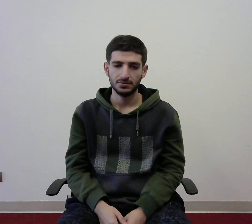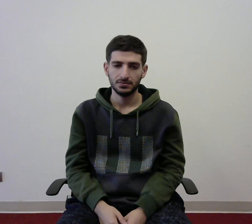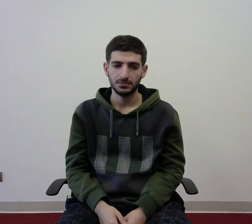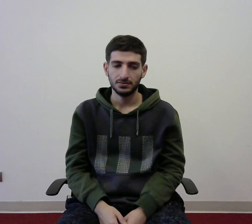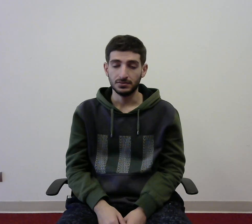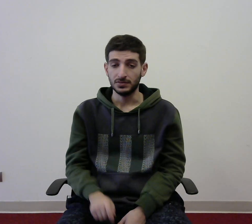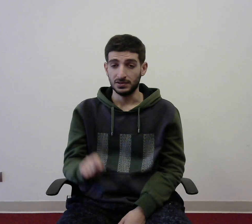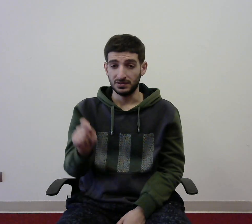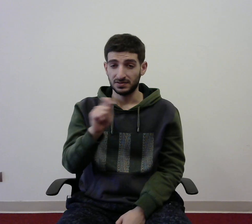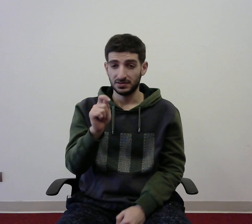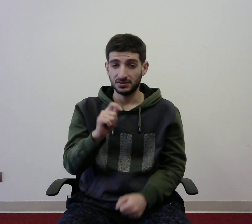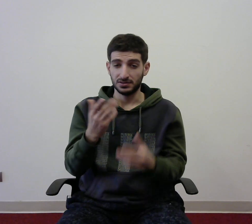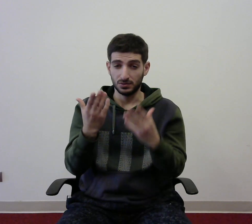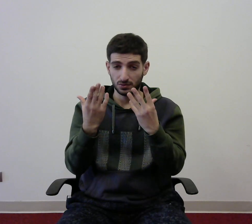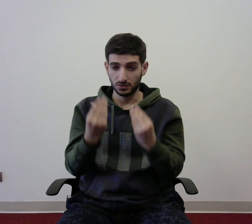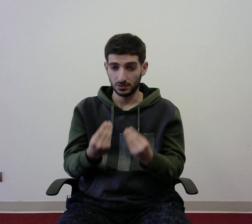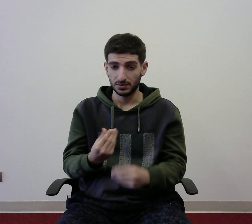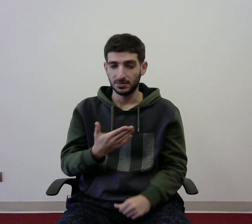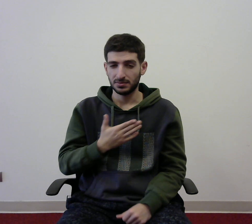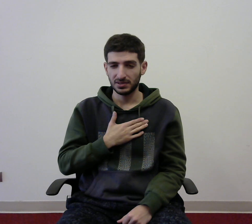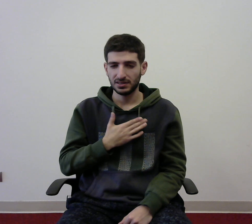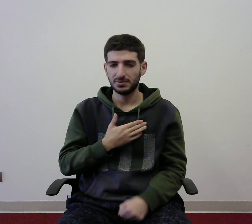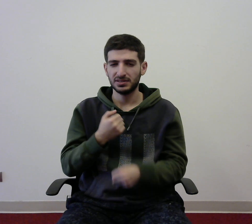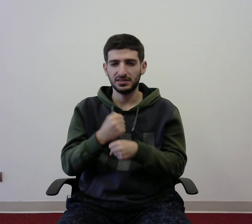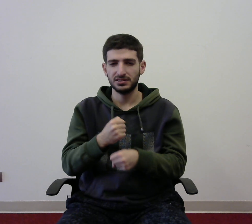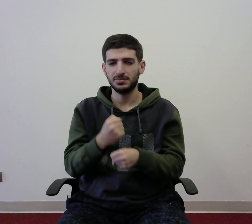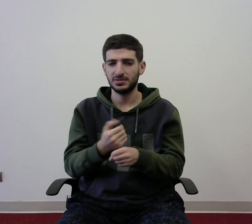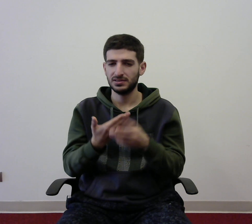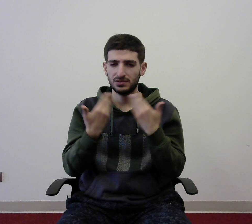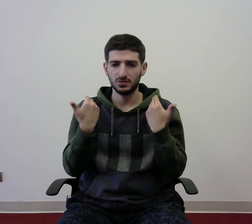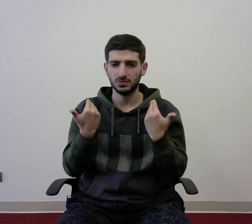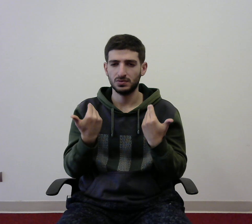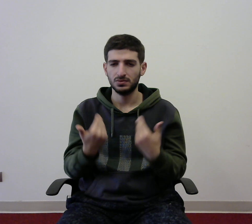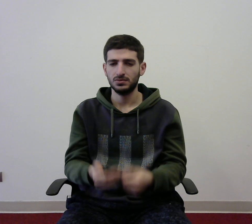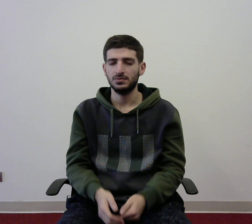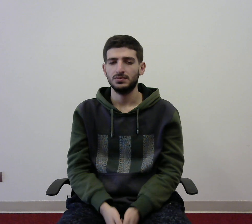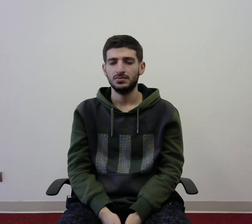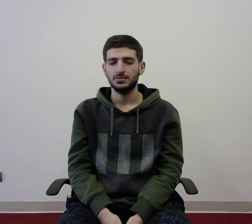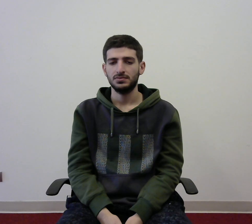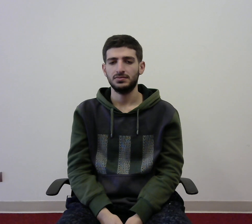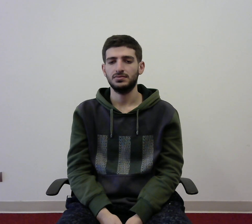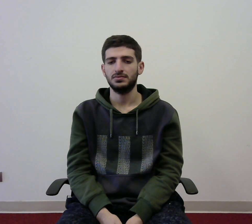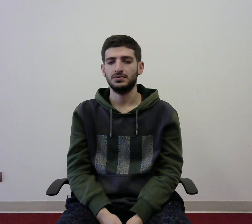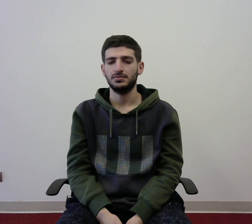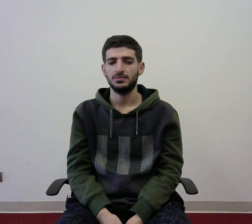Bazar günü mənim işim yoxdur